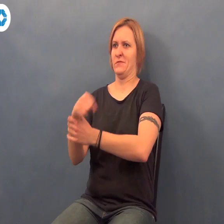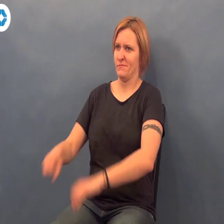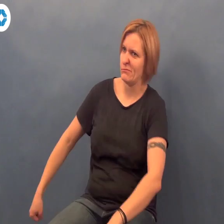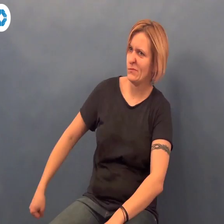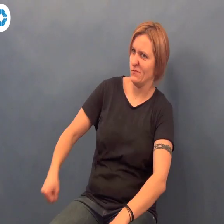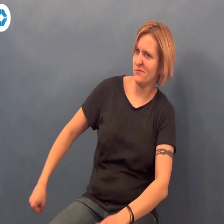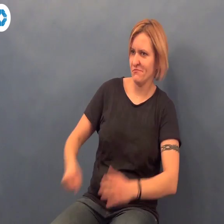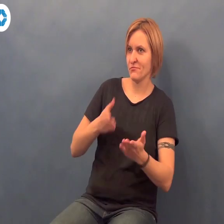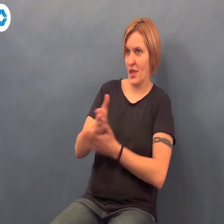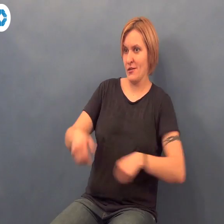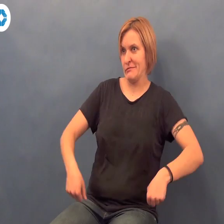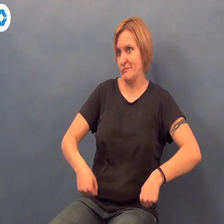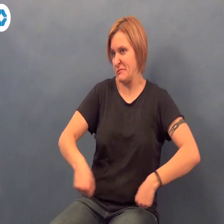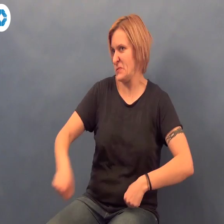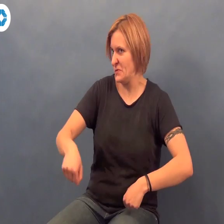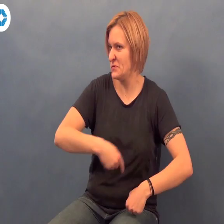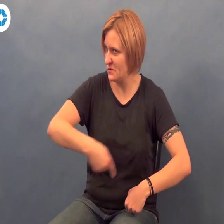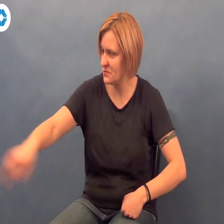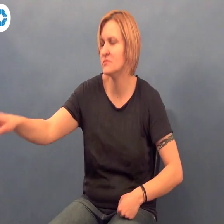Mężczyzna ciągnie kozę na smyczy, przechodzi pod drzewem, idzie dalej.